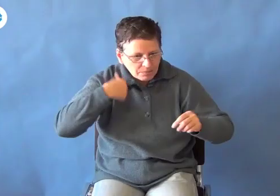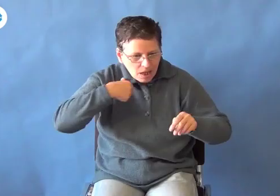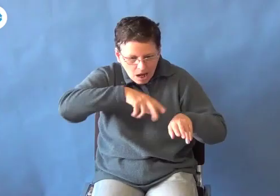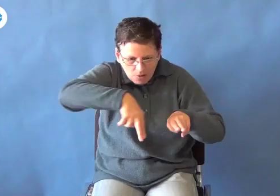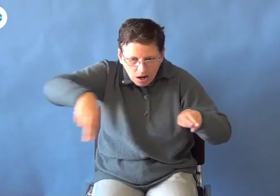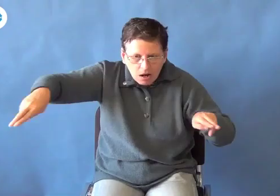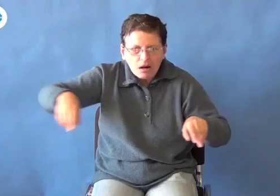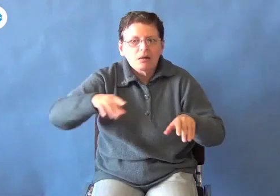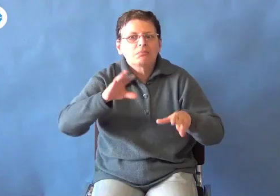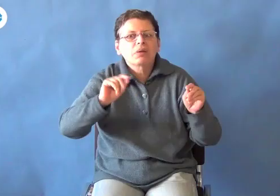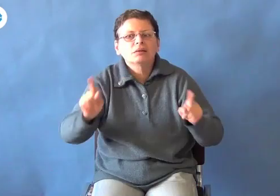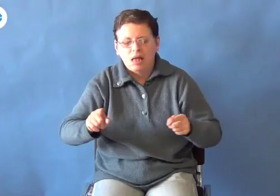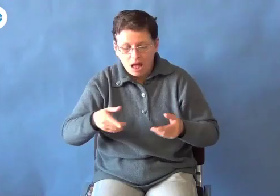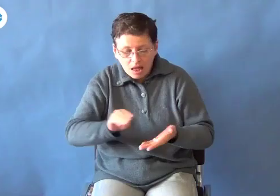Nie ma tu białych pasów.